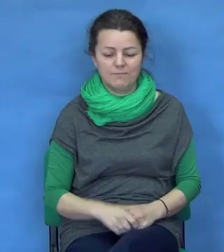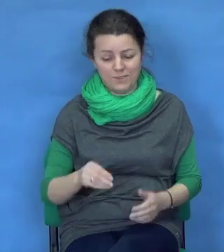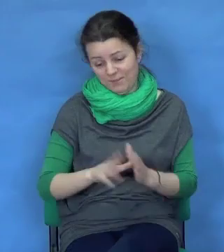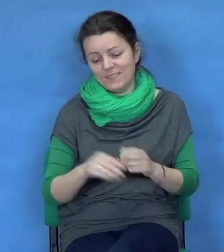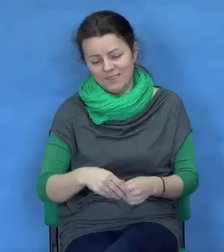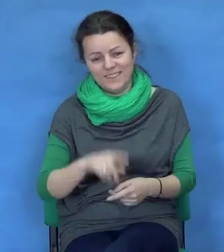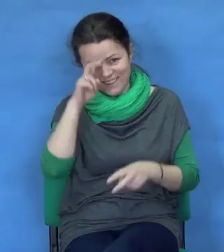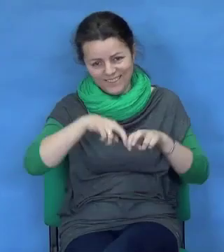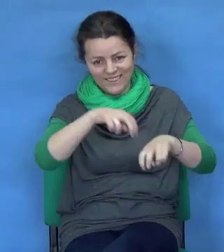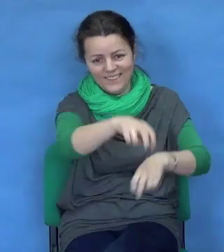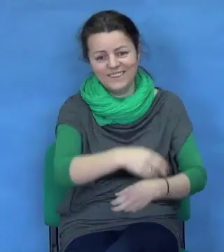Ludzie mogą chodzić po mieście.